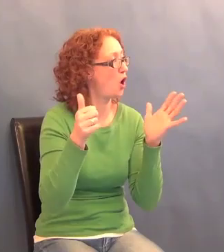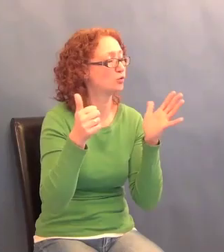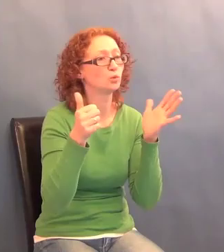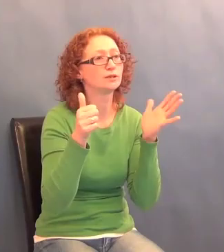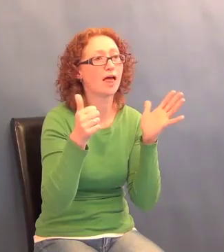Szósty.